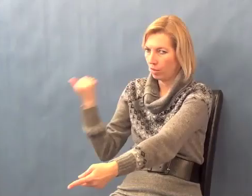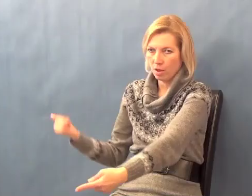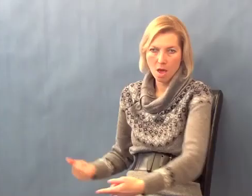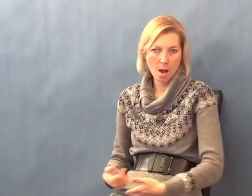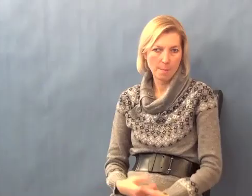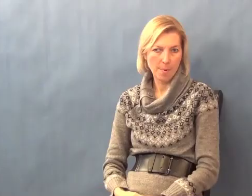Ale tu nie ma.